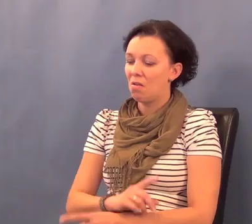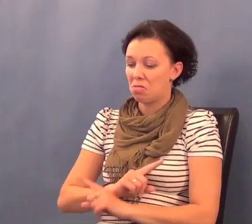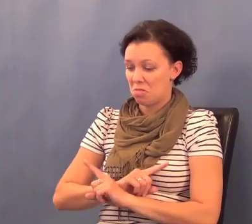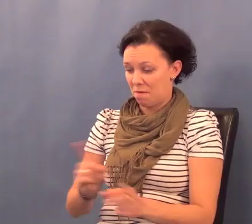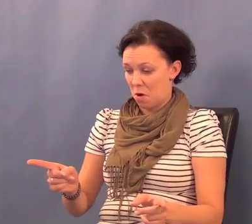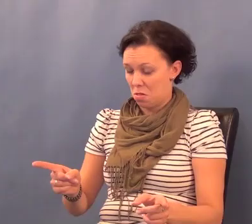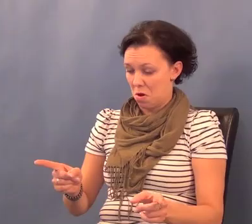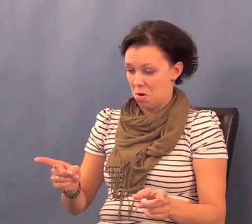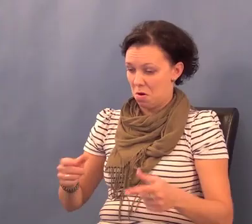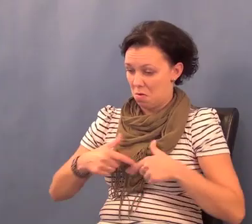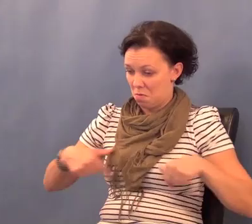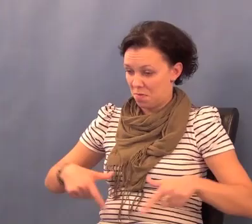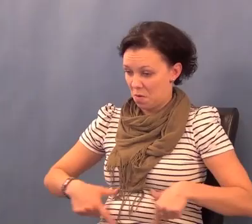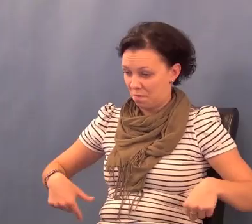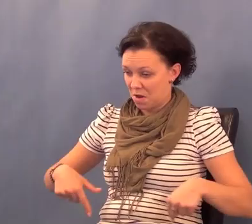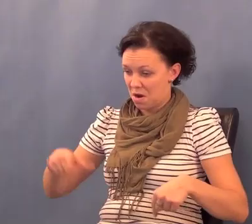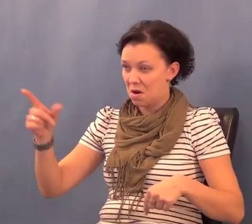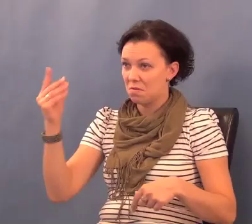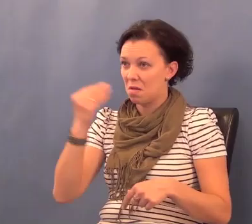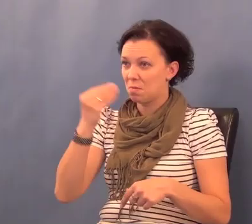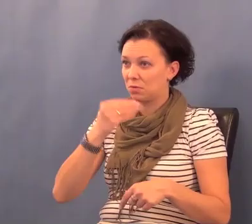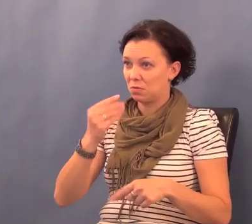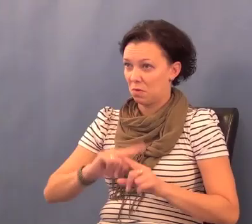Nie wolno nosić stroju bikini nad morzem?